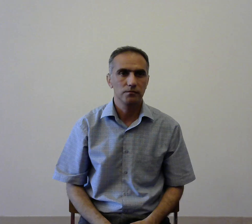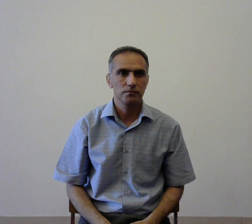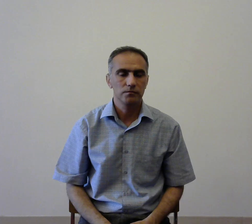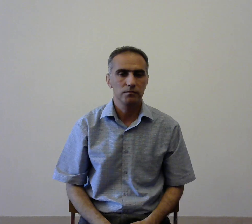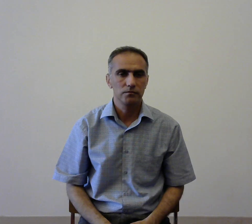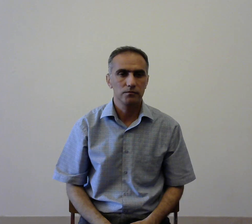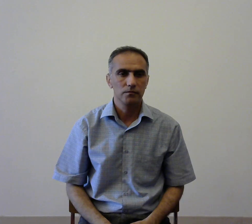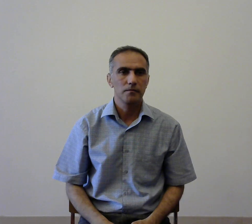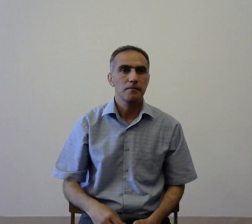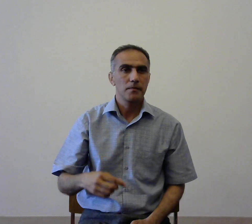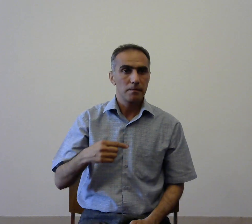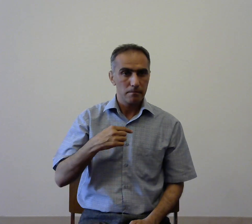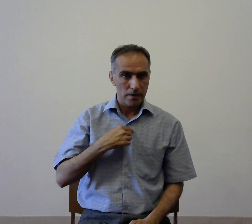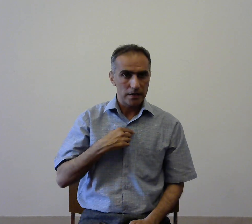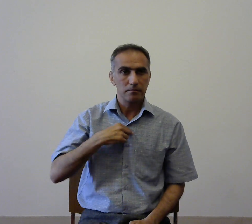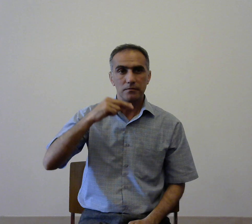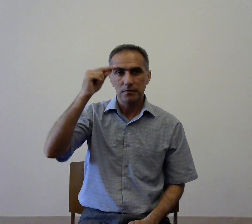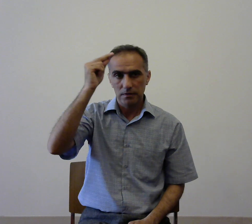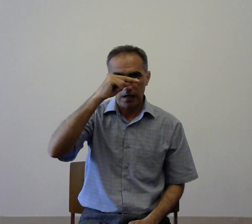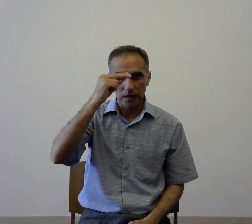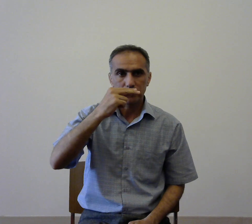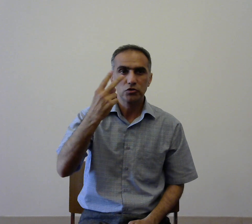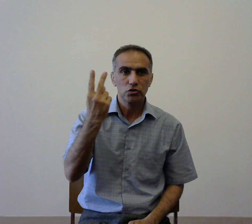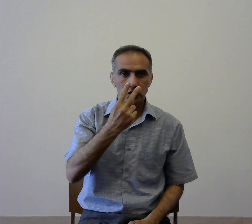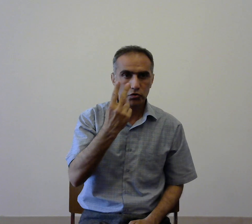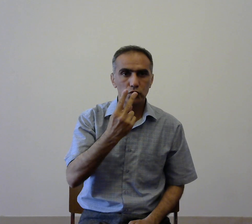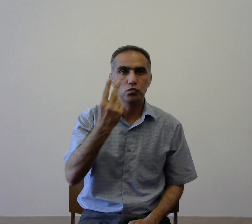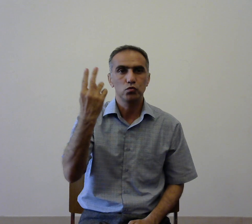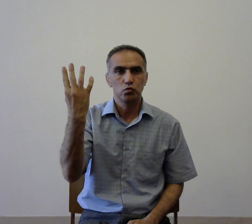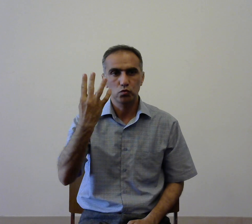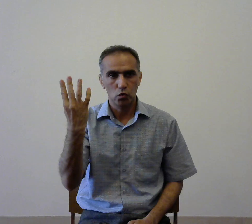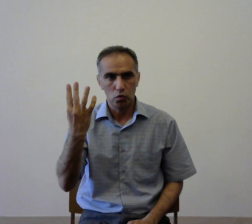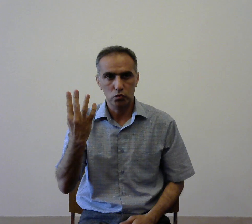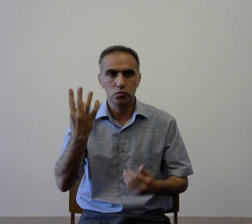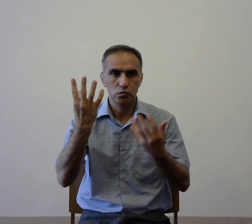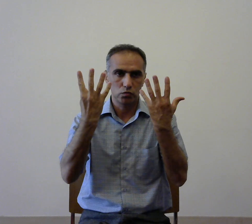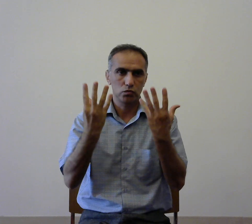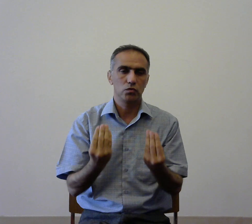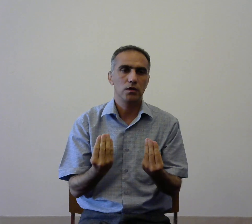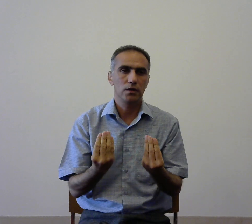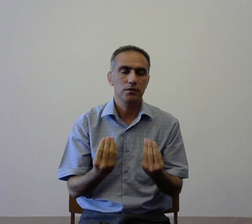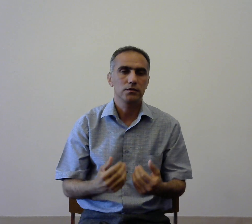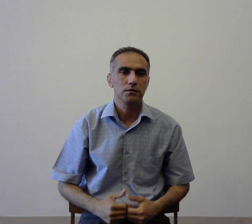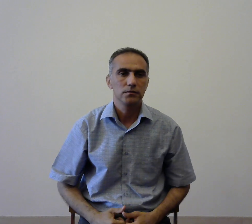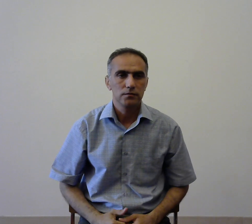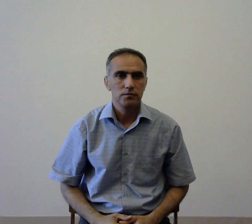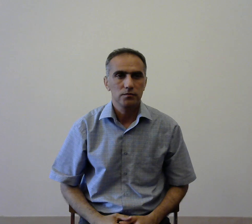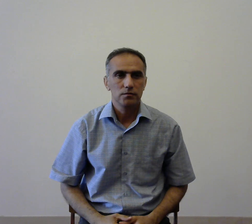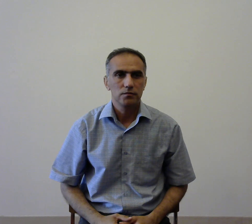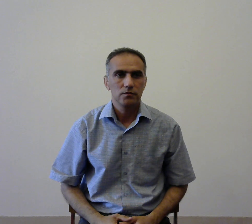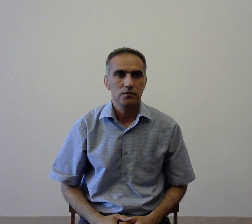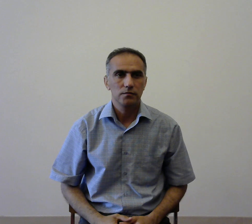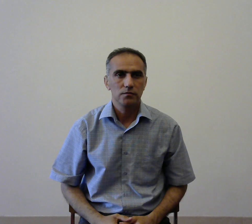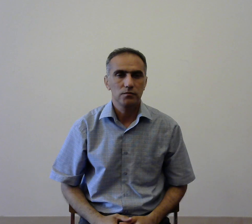Mənim dərslərim 2-ci və 4-cü günlərdir